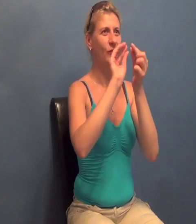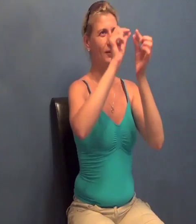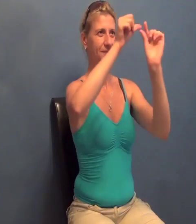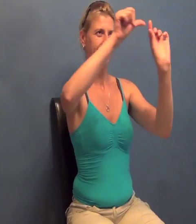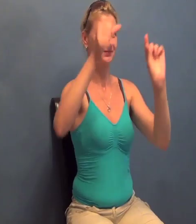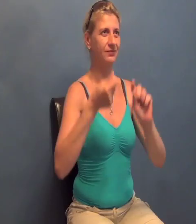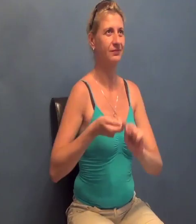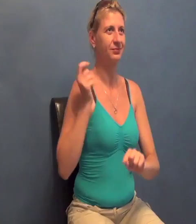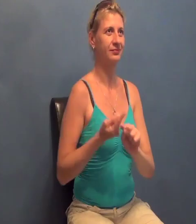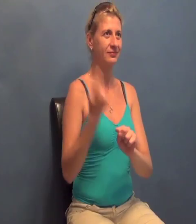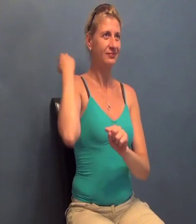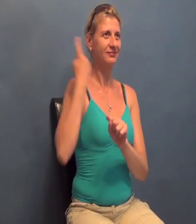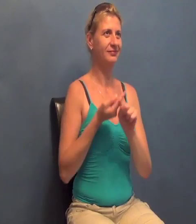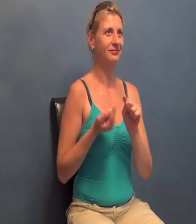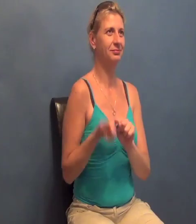Rzuca kit za siebie.